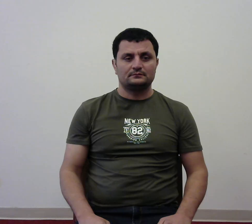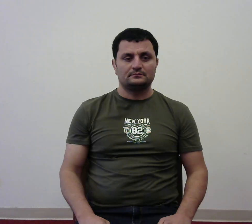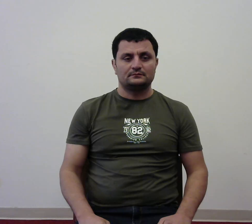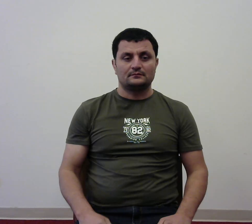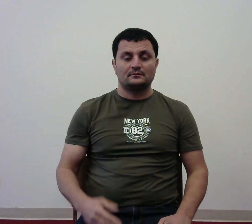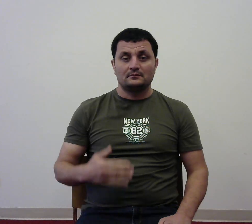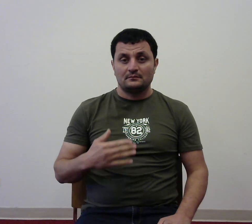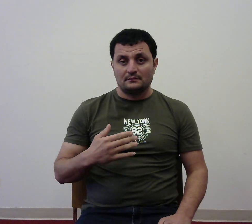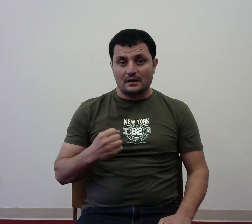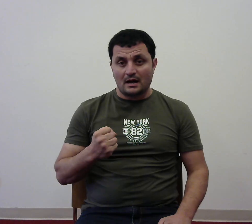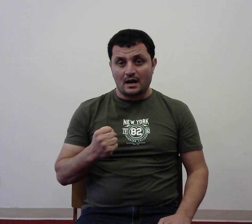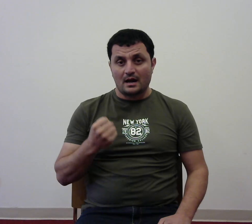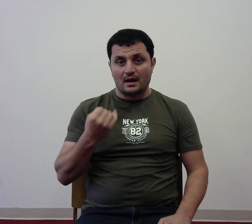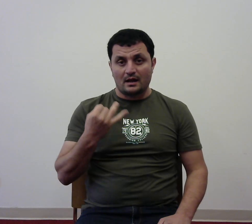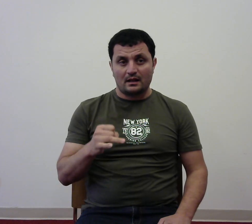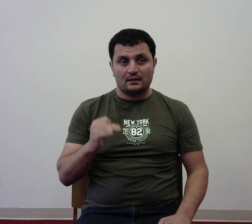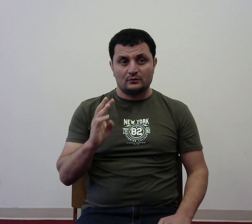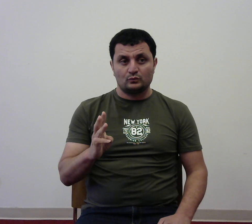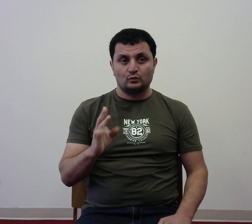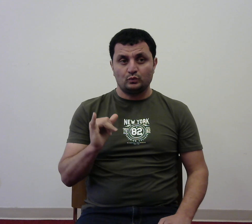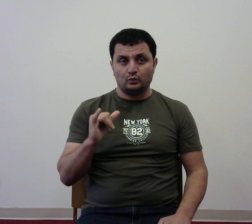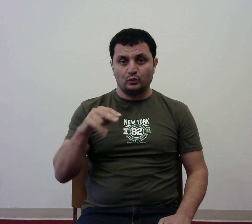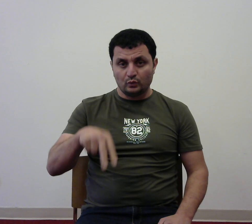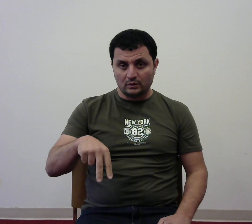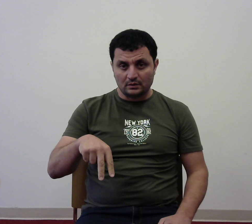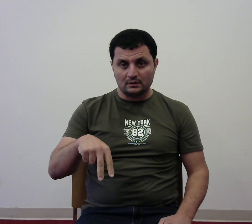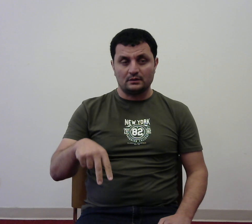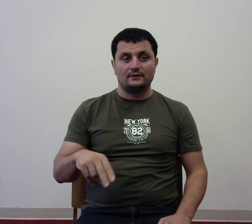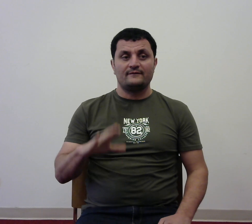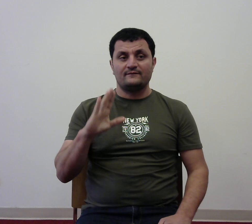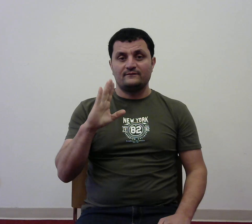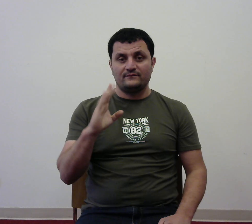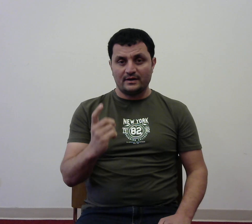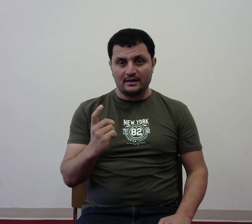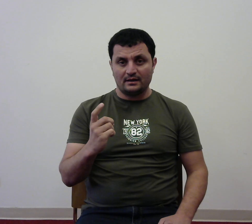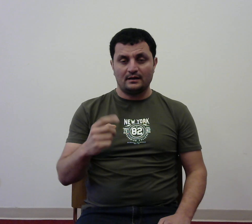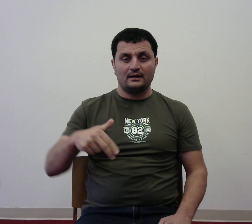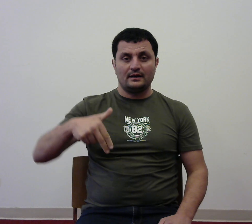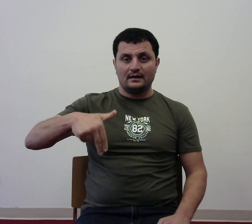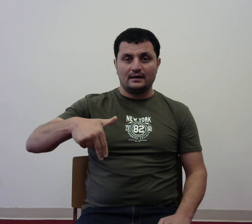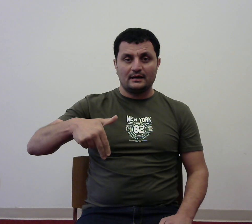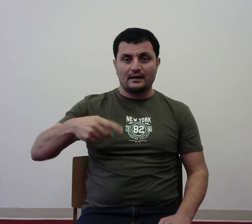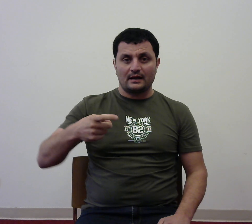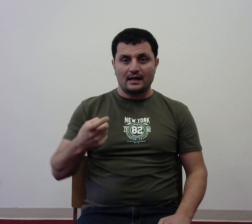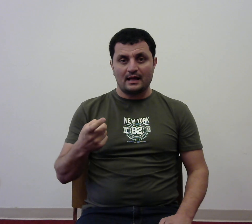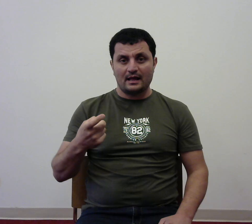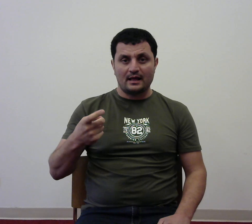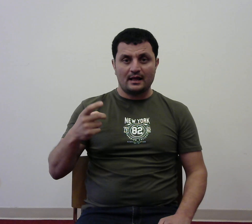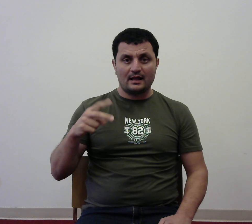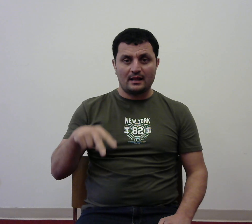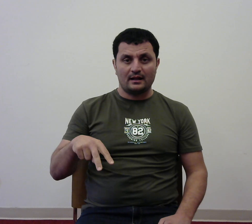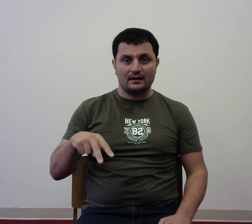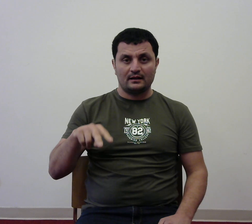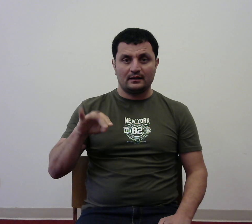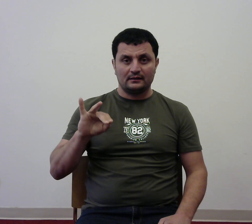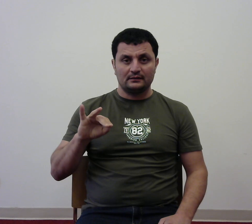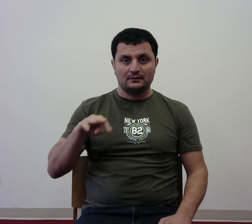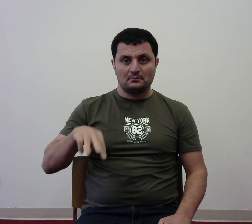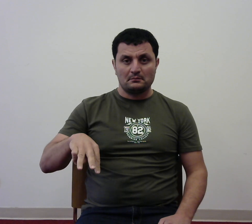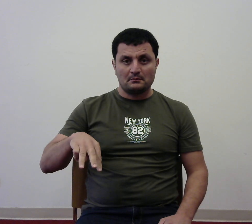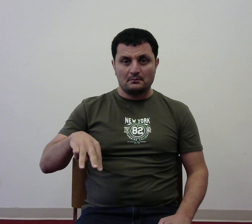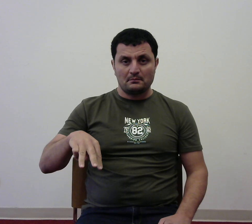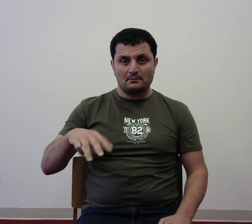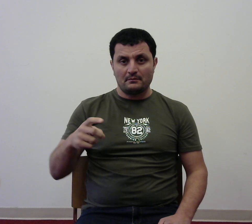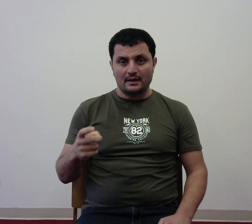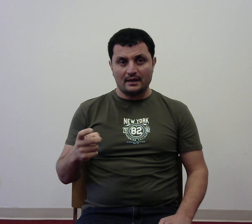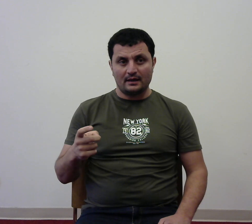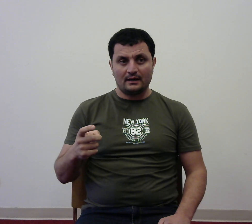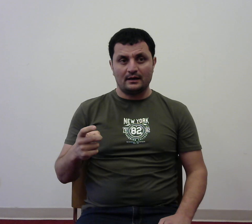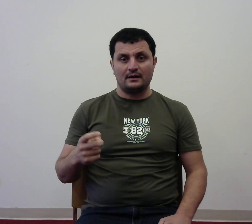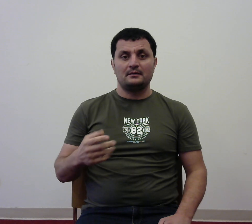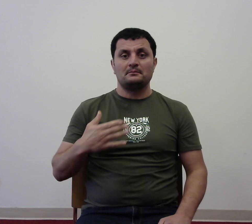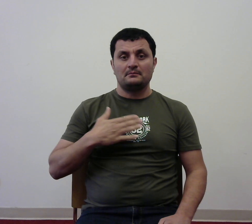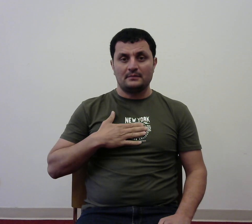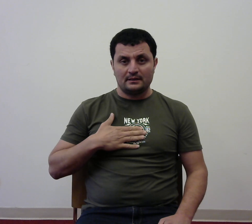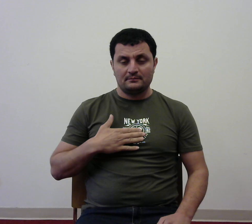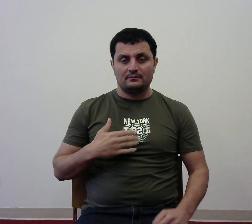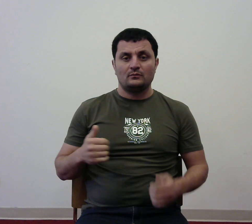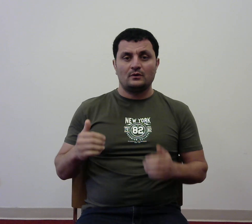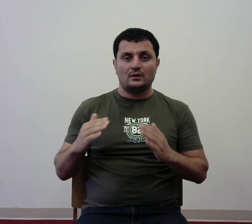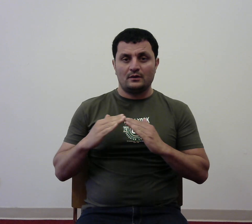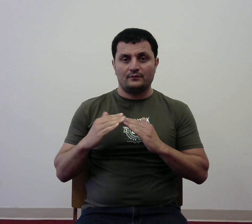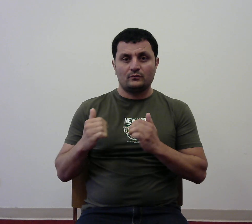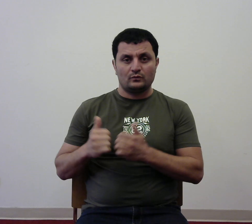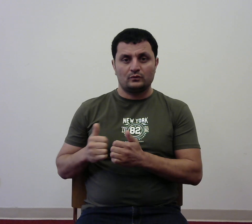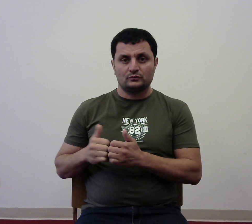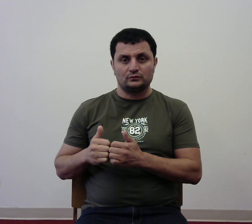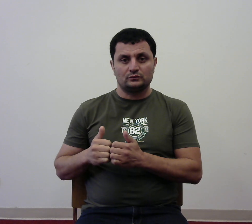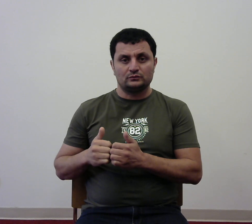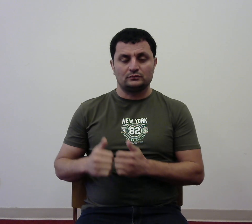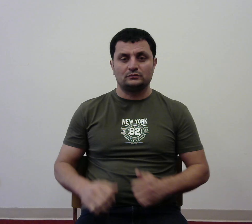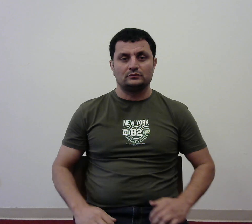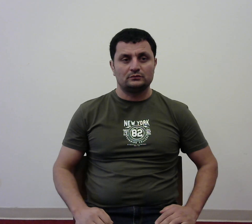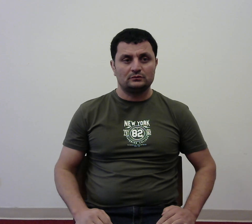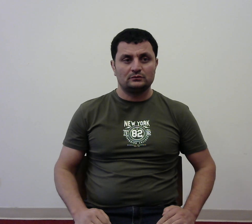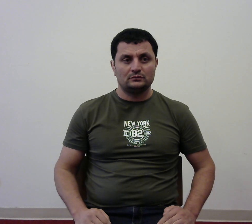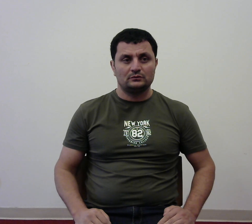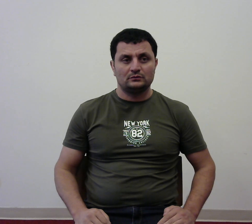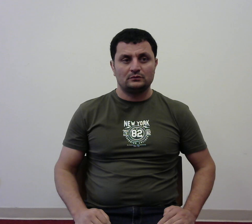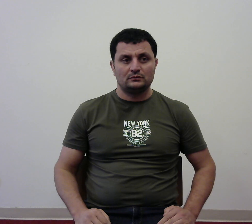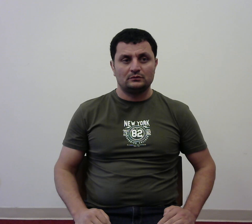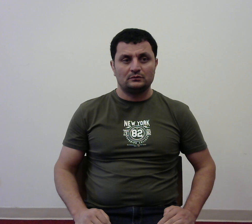Aygül və Həlimə mənim qonşularımdır